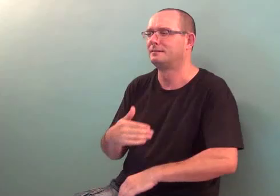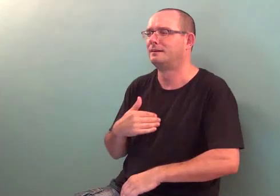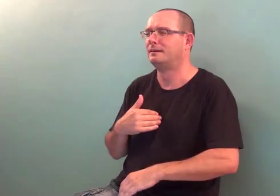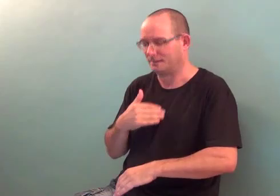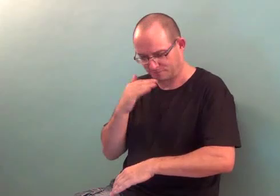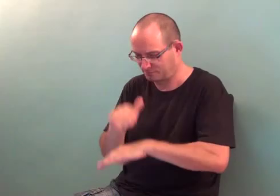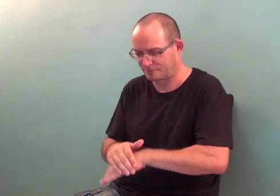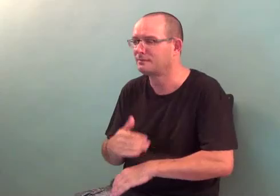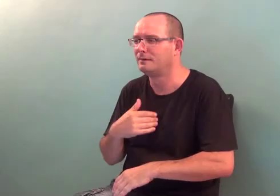Ja się zgadzam.